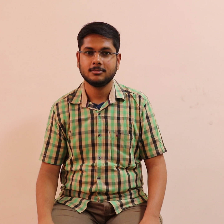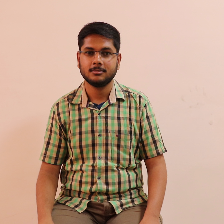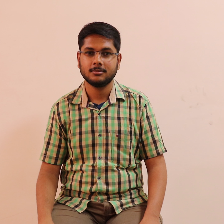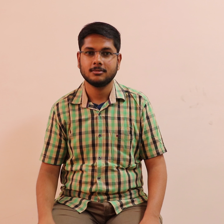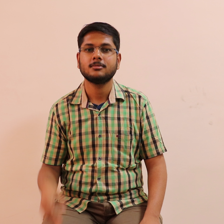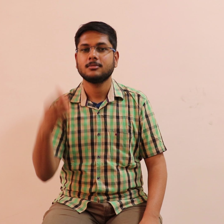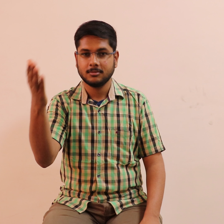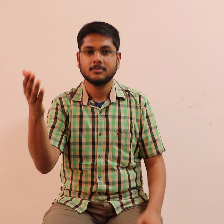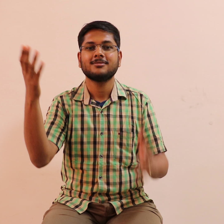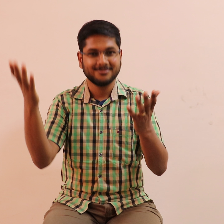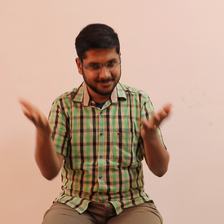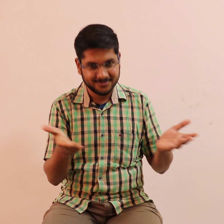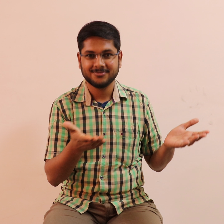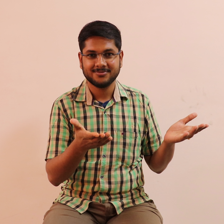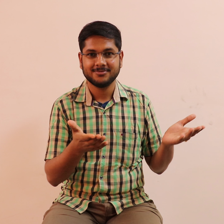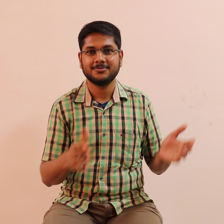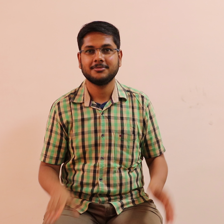you are welcome